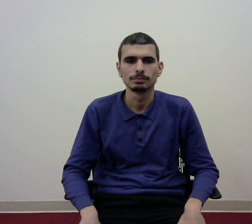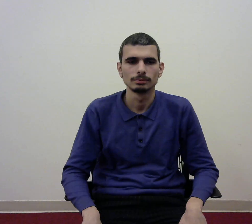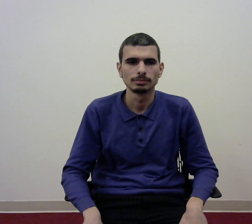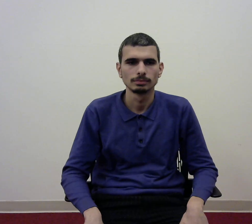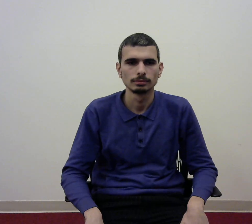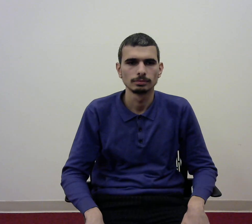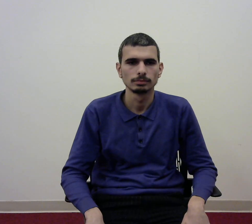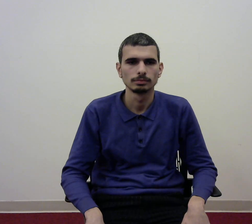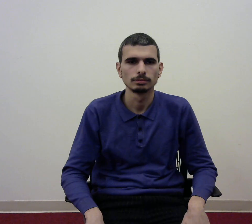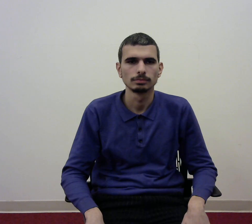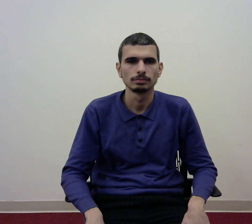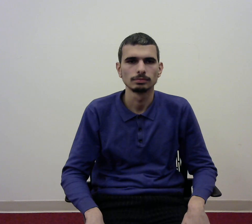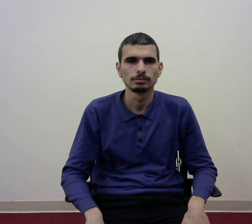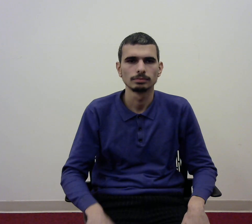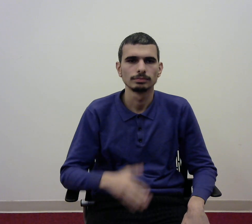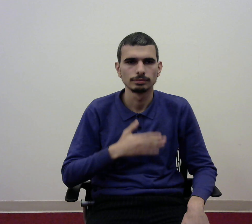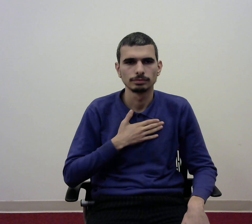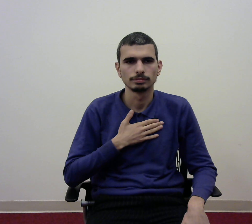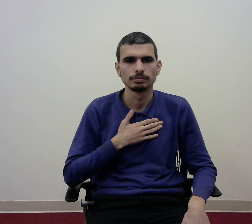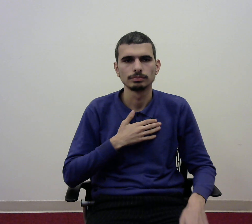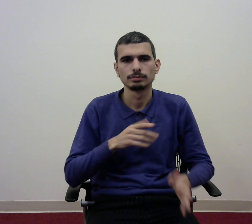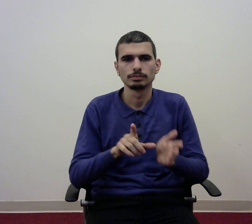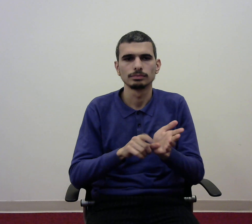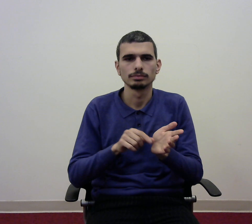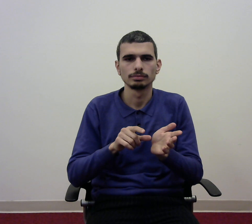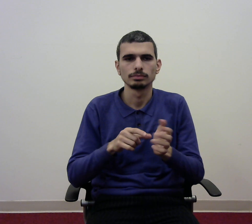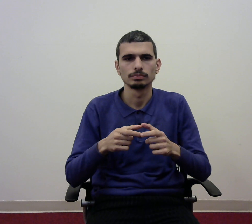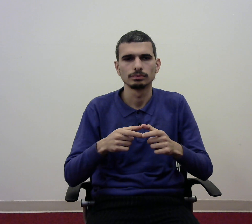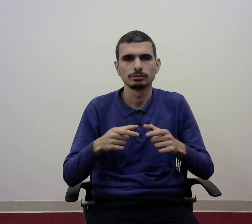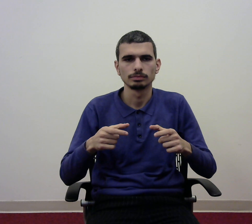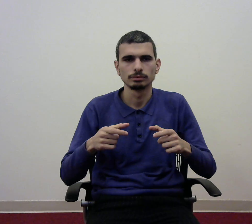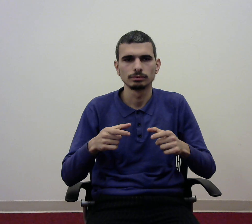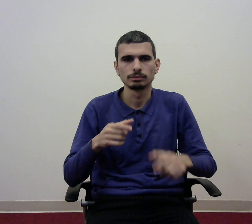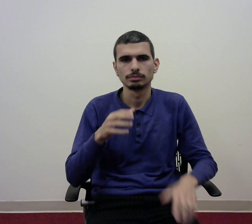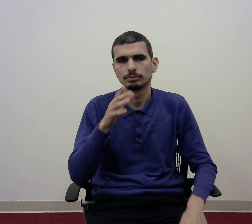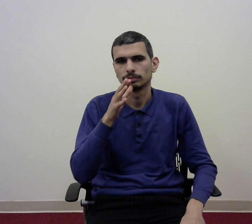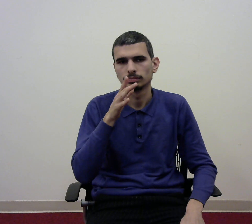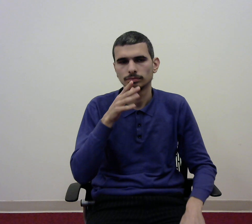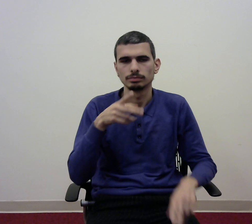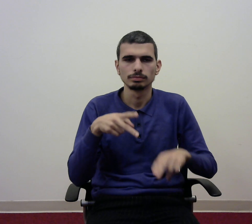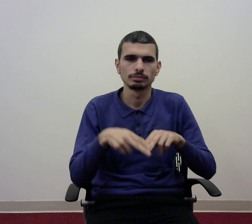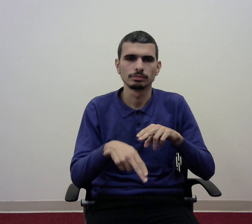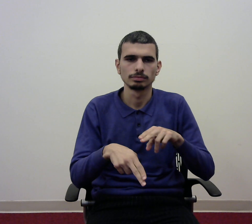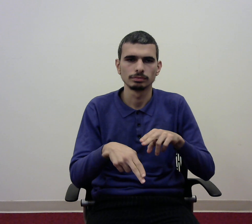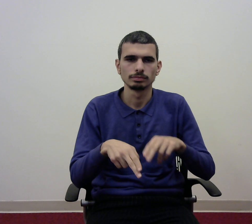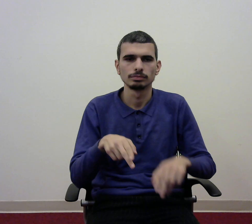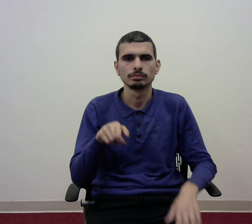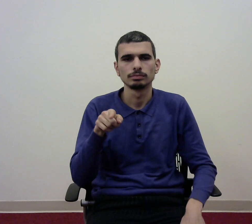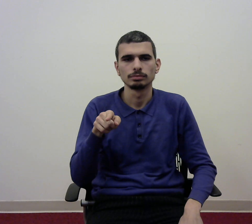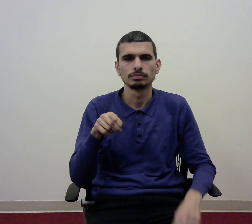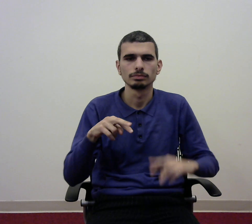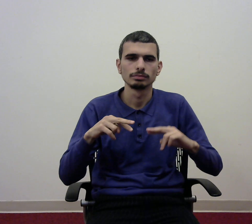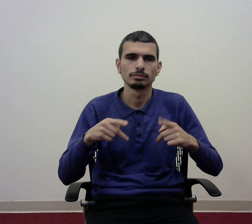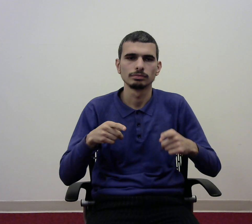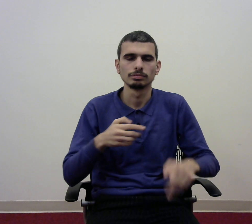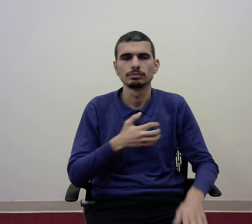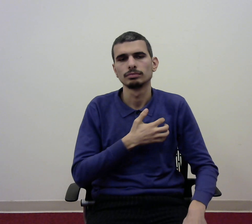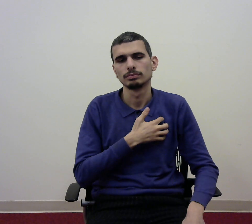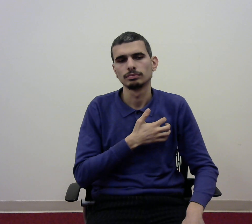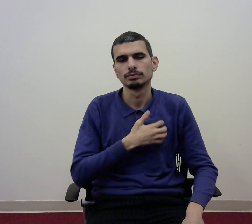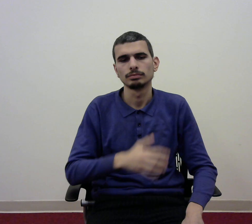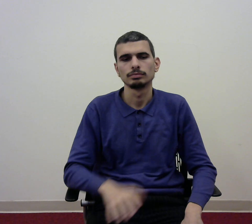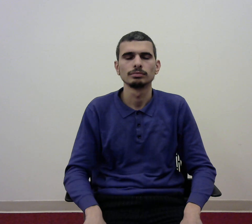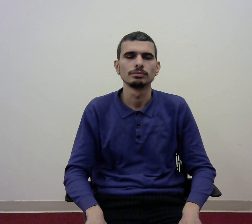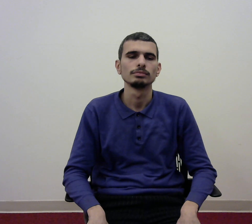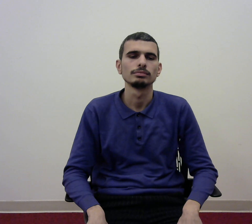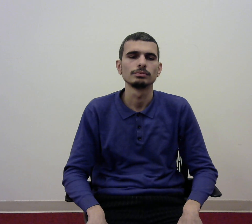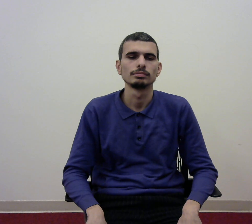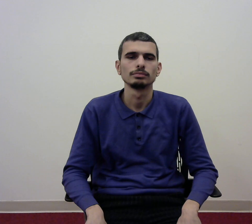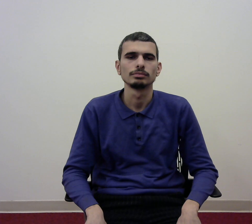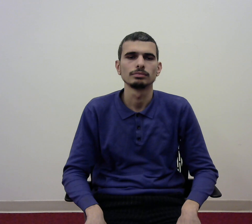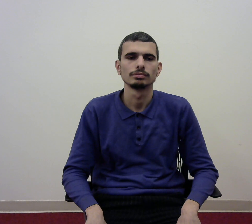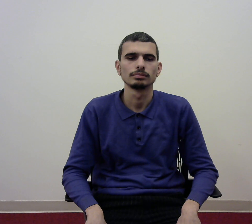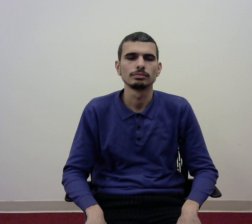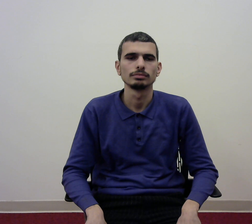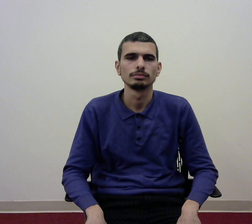Mənim pensiya kartımın müddəti bitib, onu dəyişmək istəyirəm